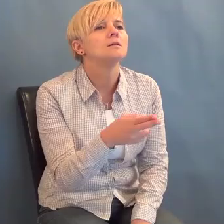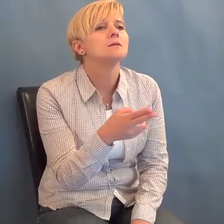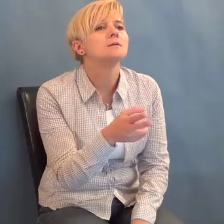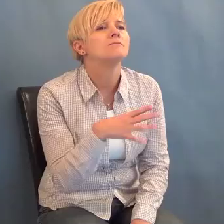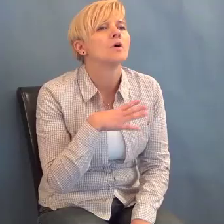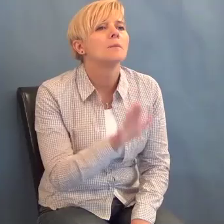A ty kiedy?